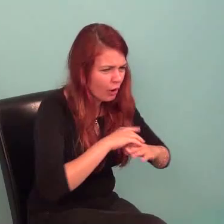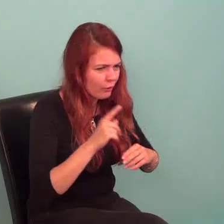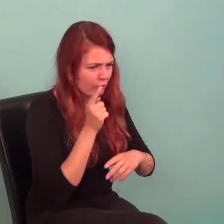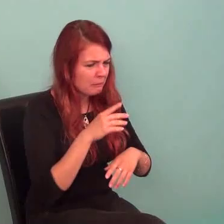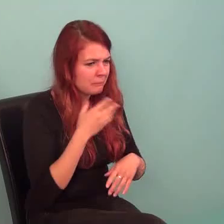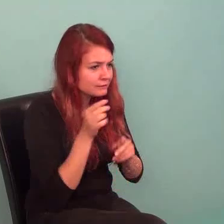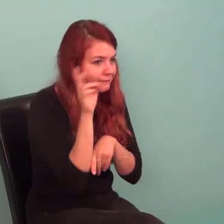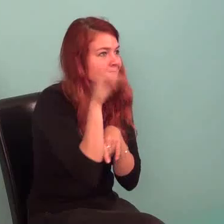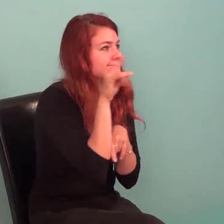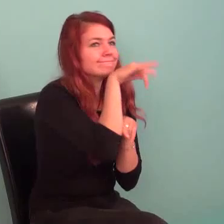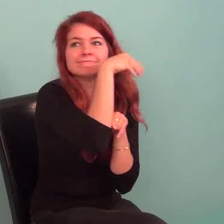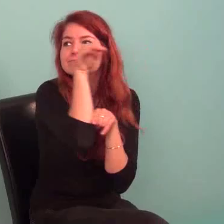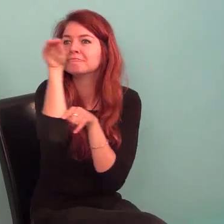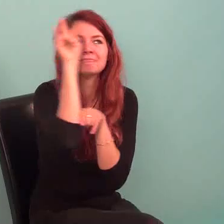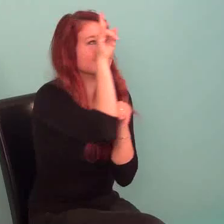Pies wskakuje na okno i rozgląda się we wszystkie strony.